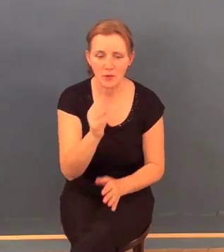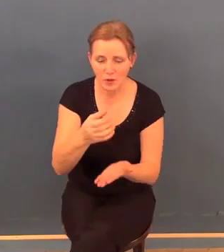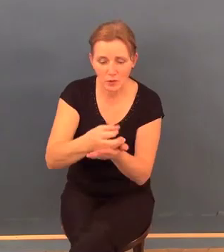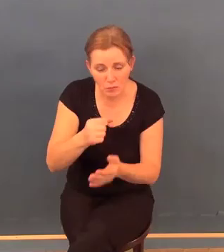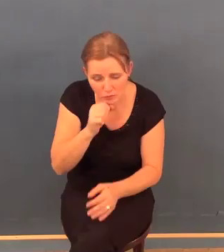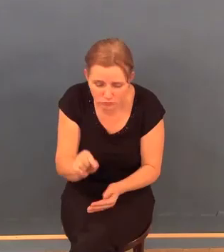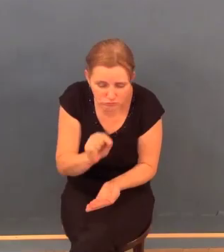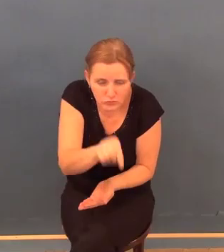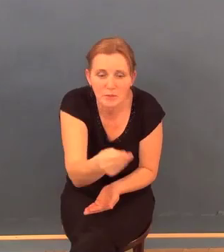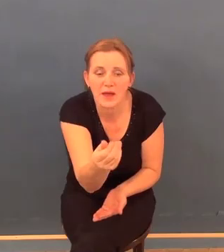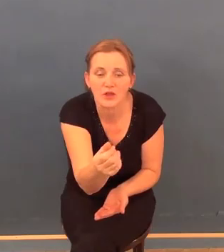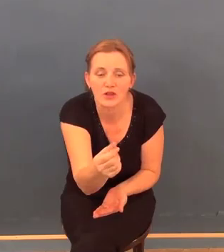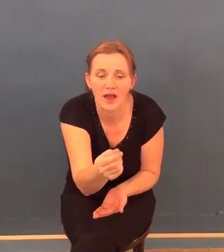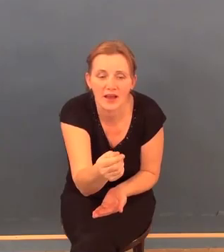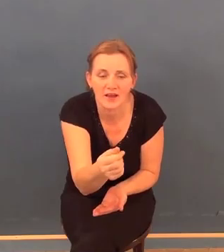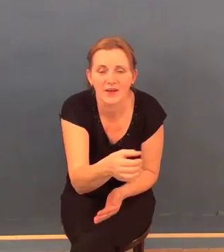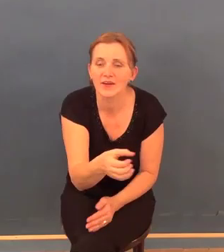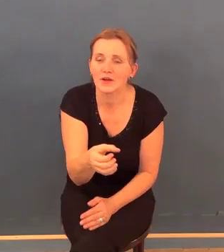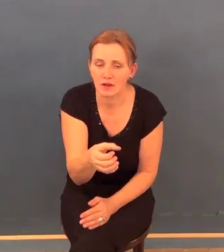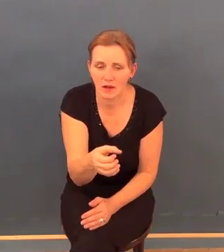Babcia wrzuca mu do kubka pieniądze.